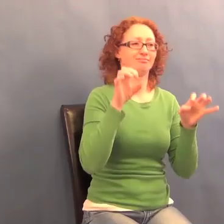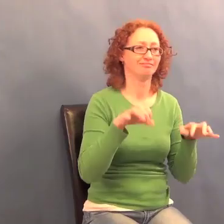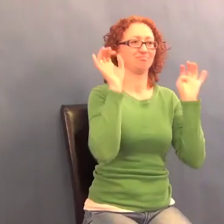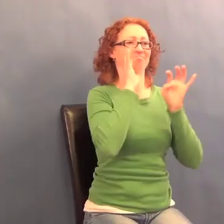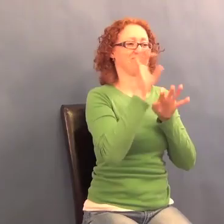Głowa odchyla się do tyłu.